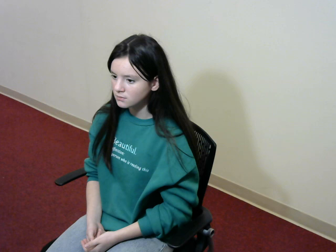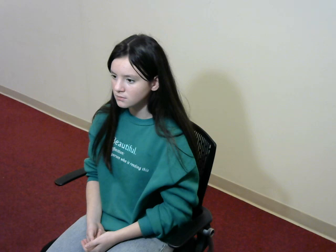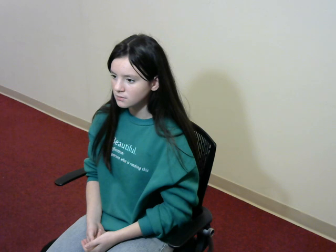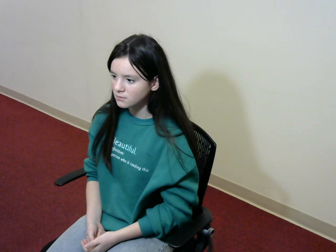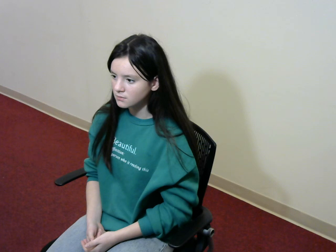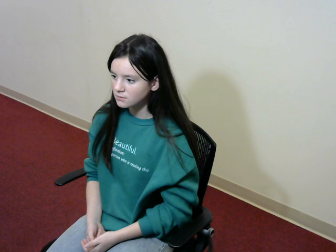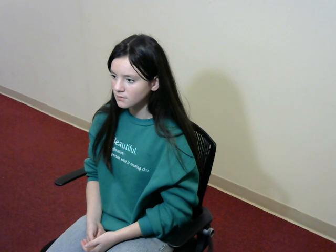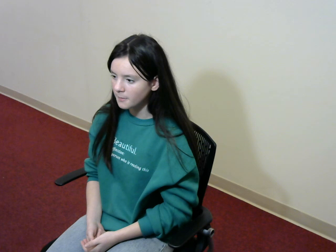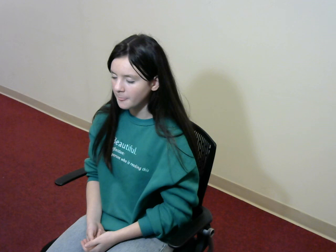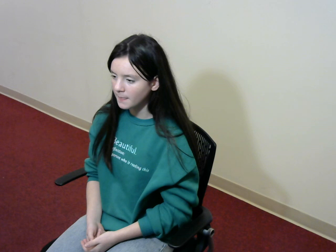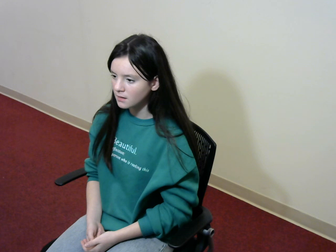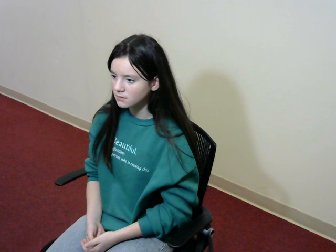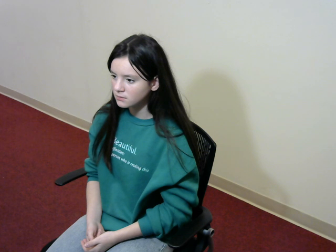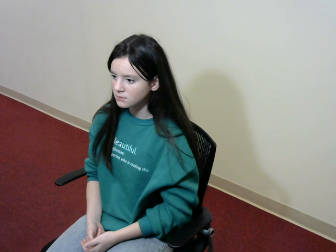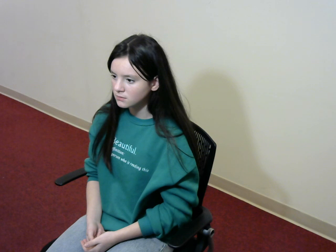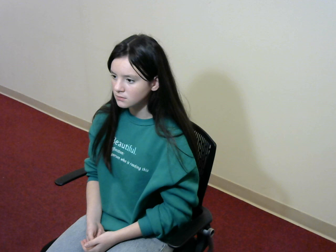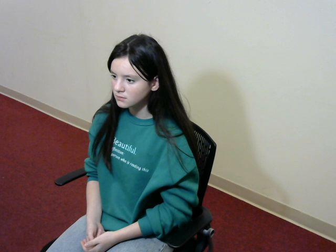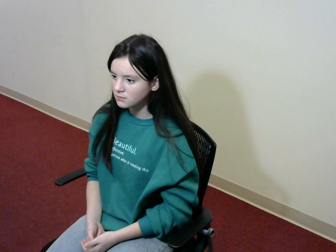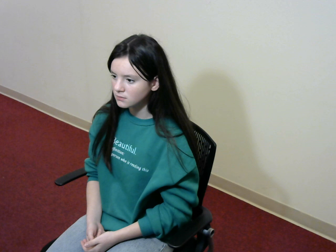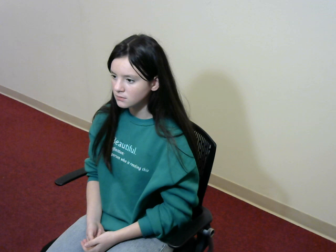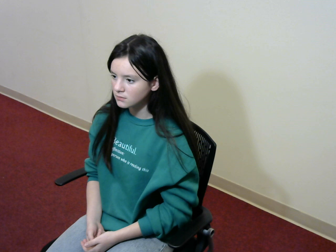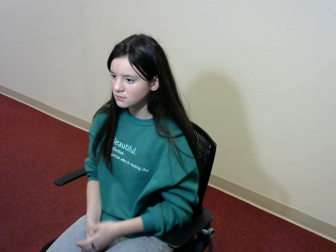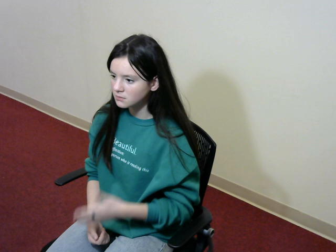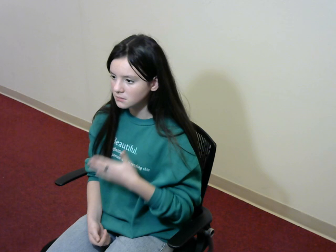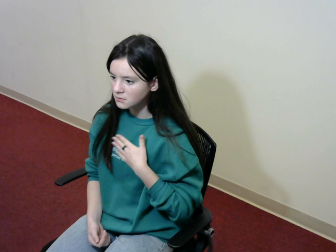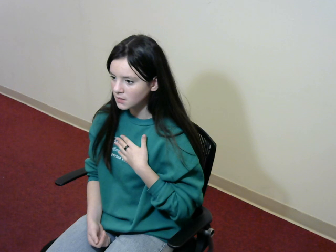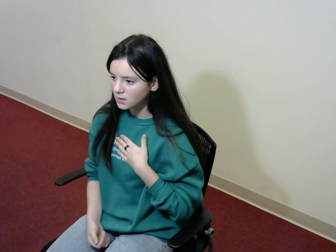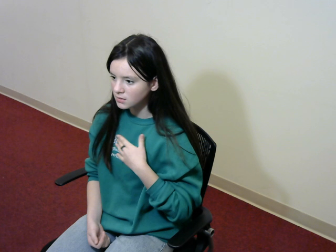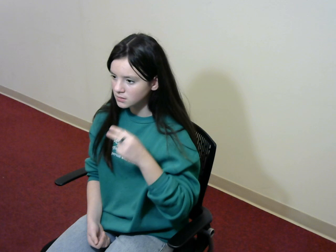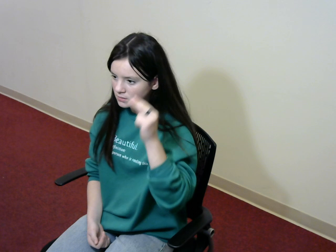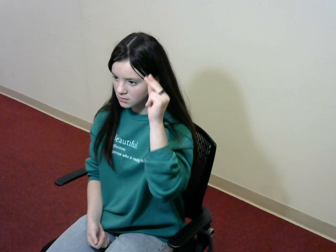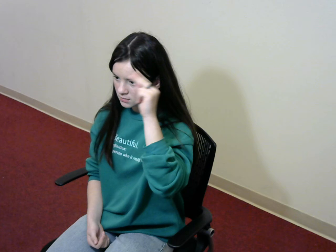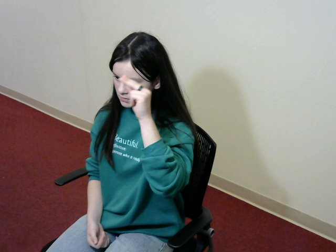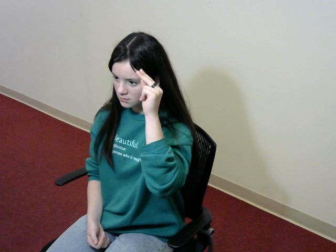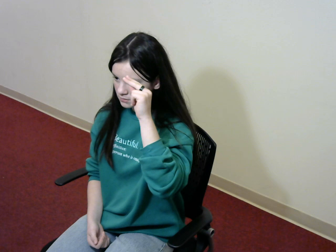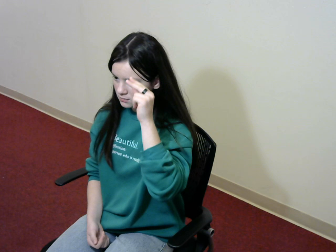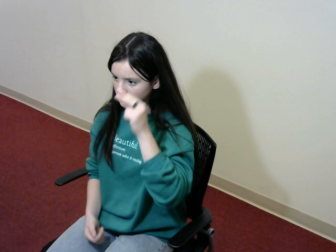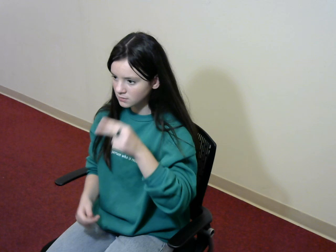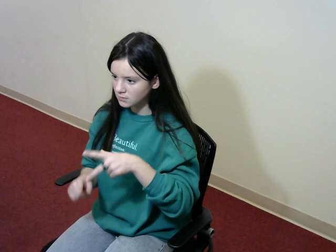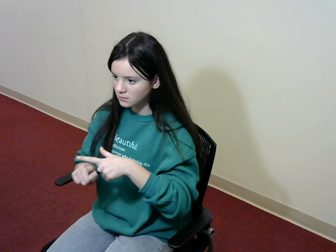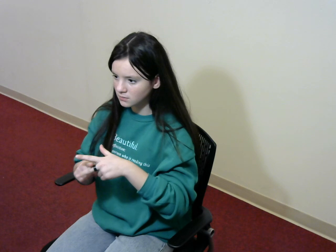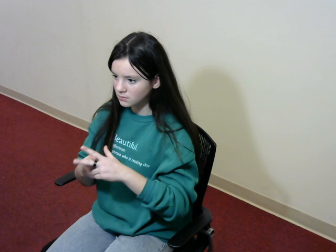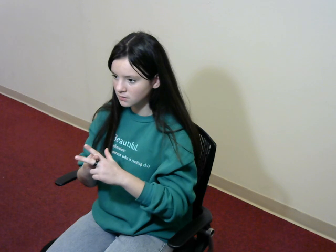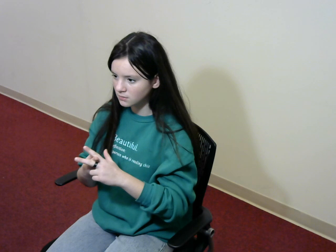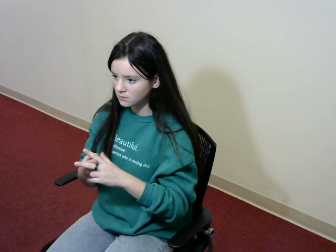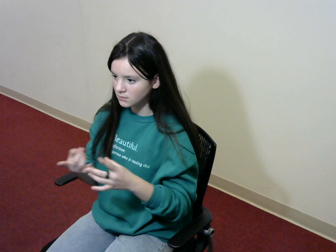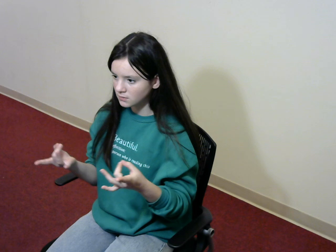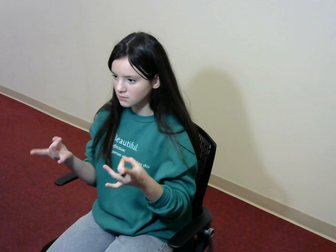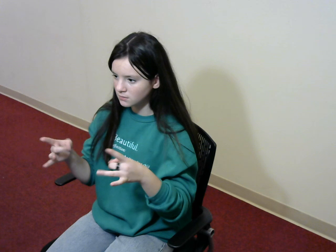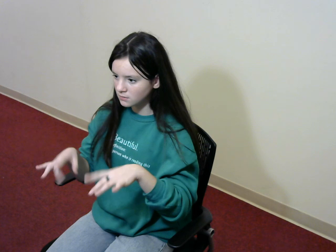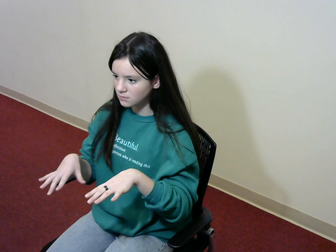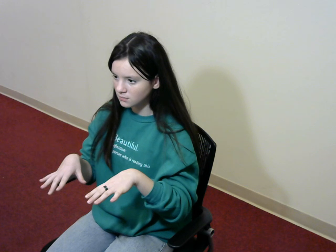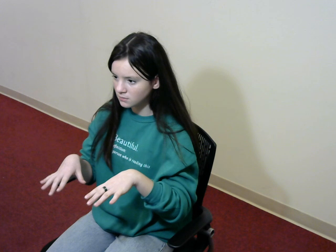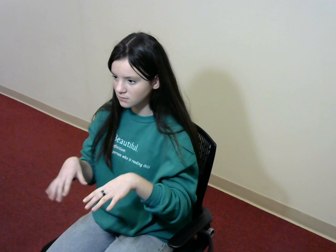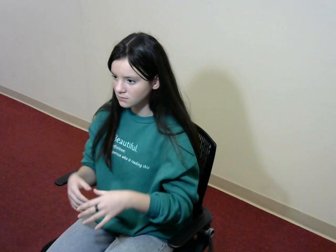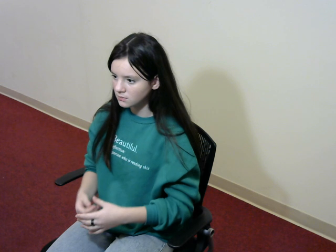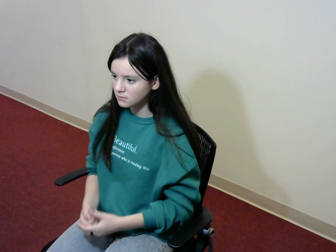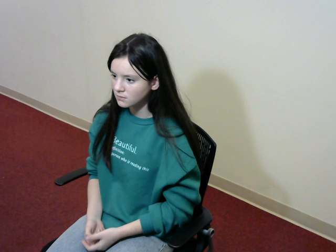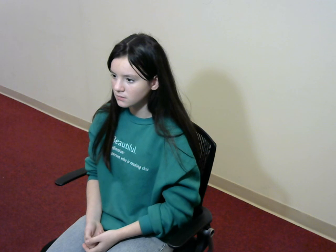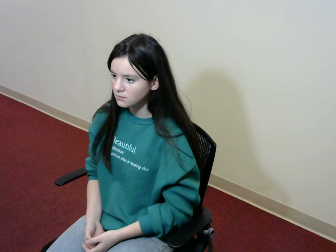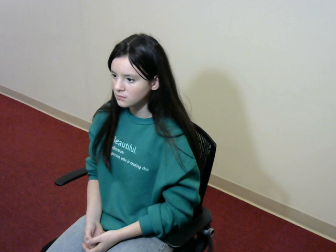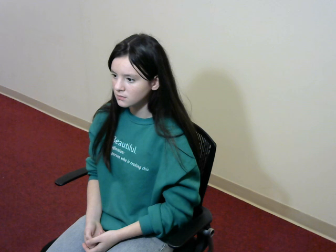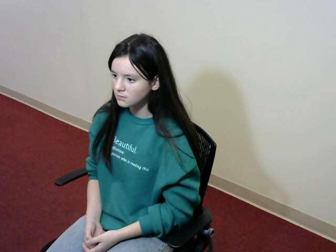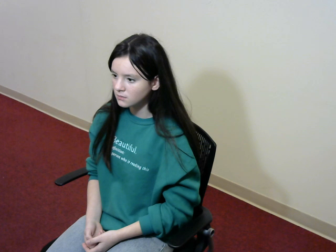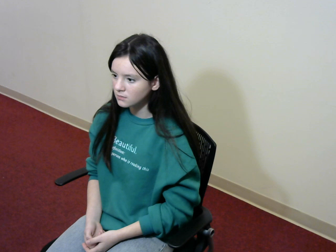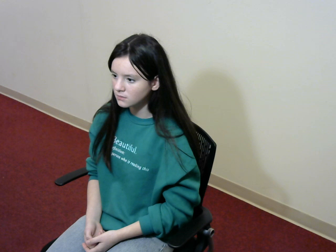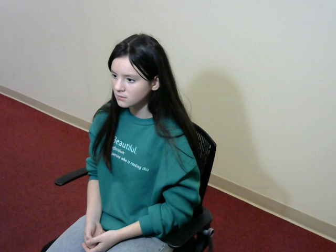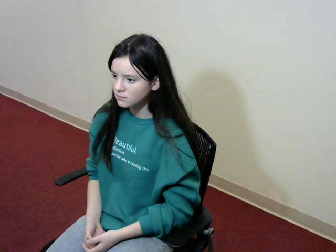Mənim təhsilim yarımçıq qalıb